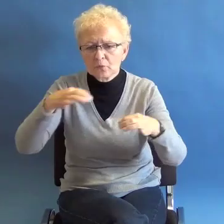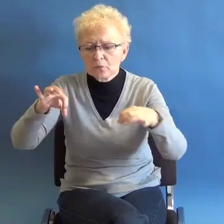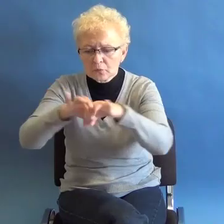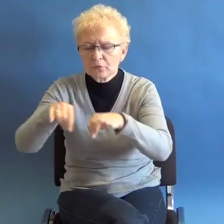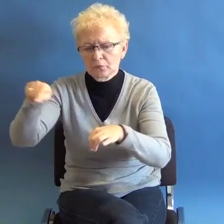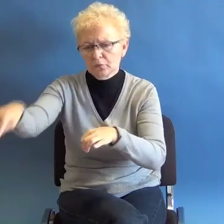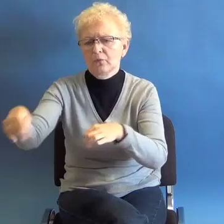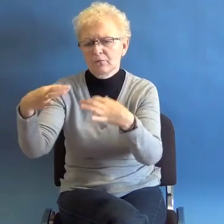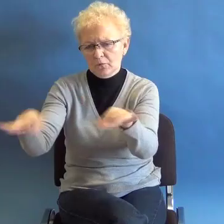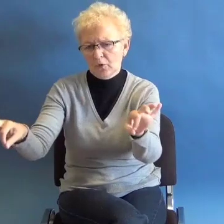Tam wolno.